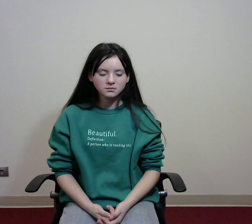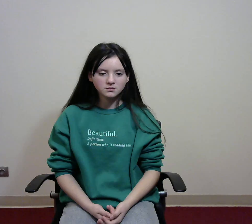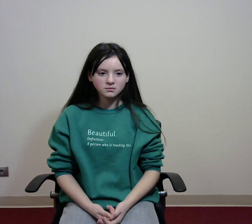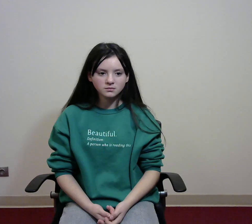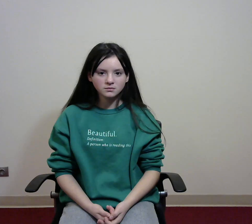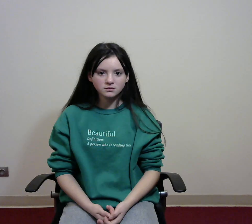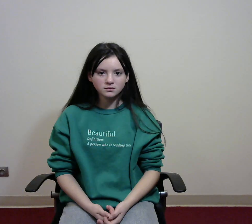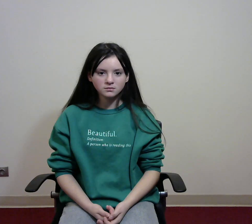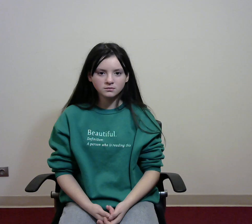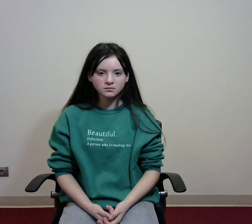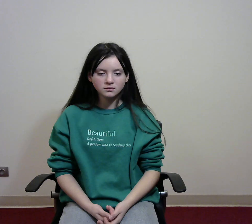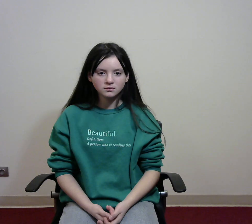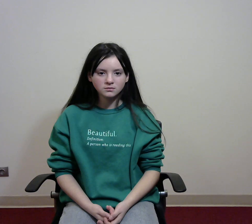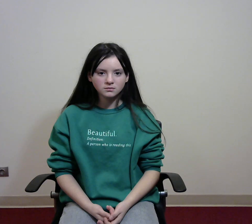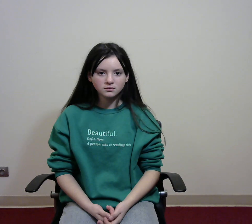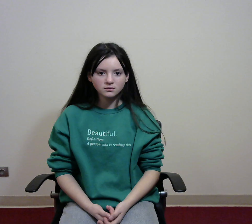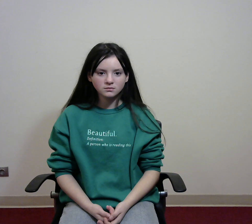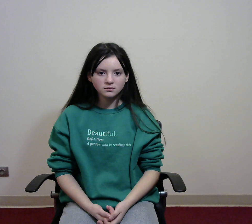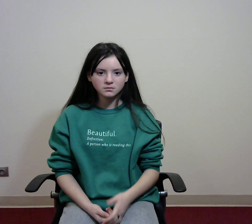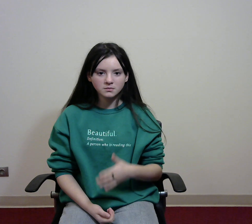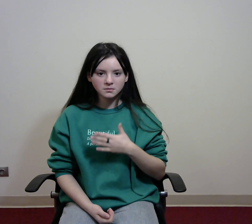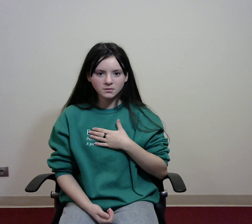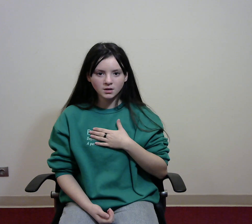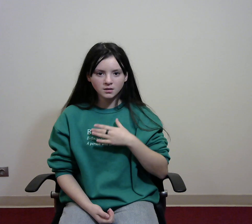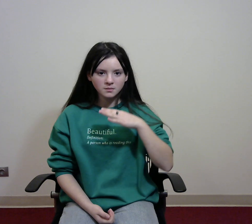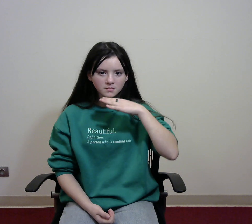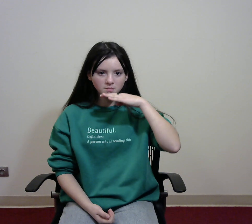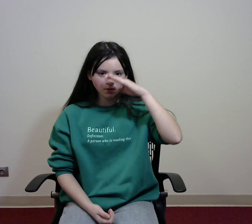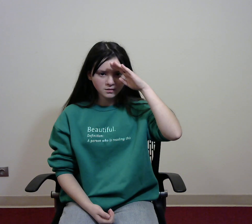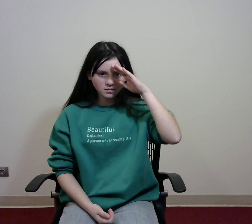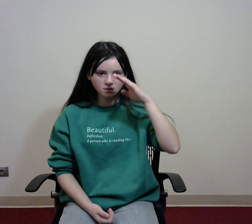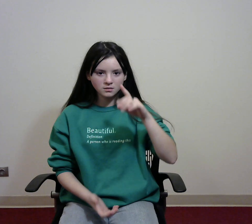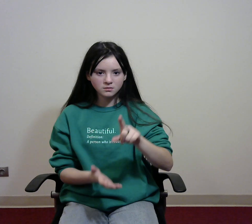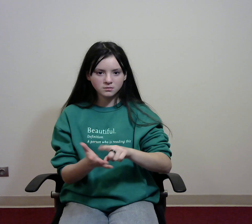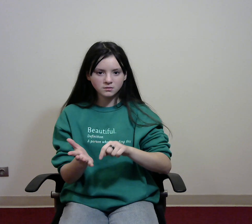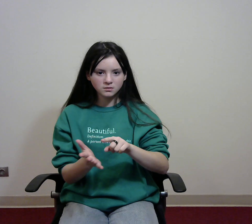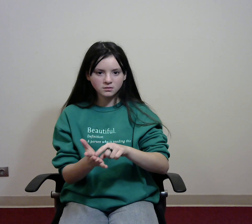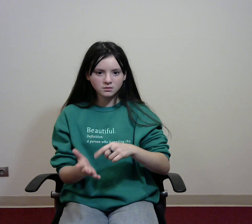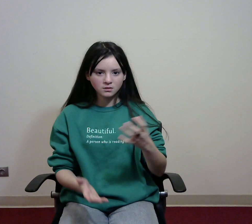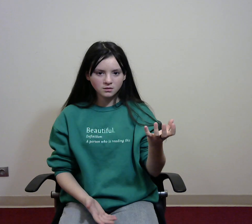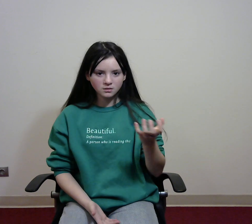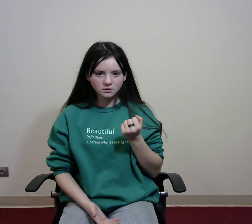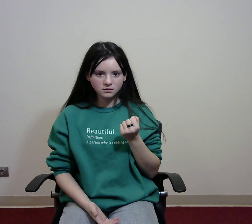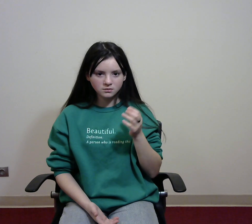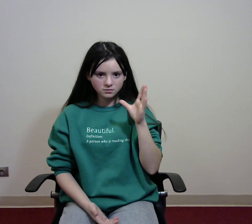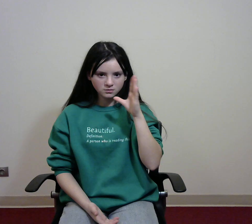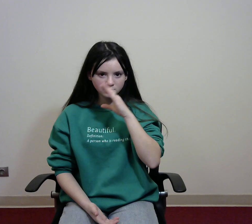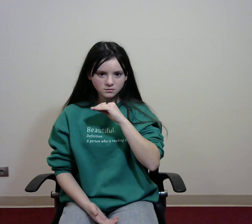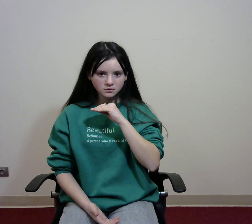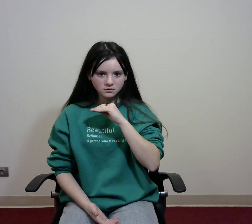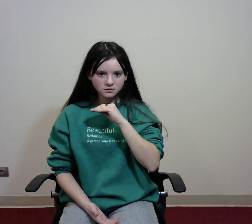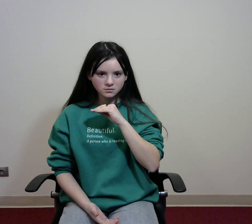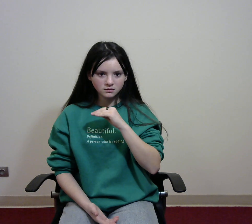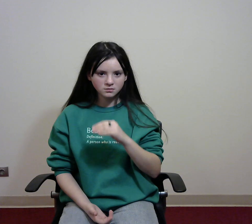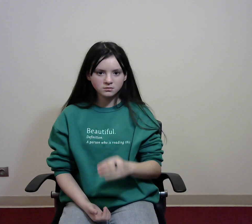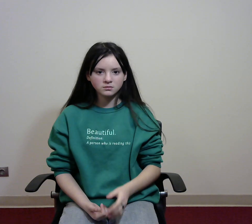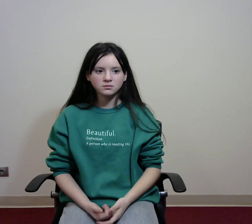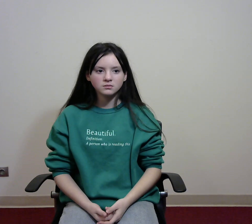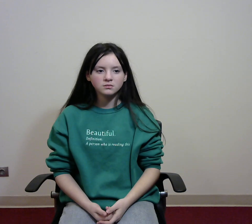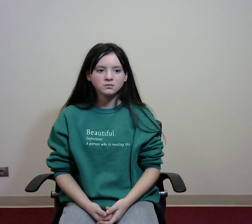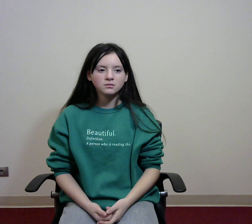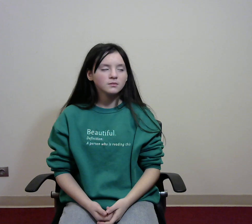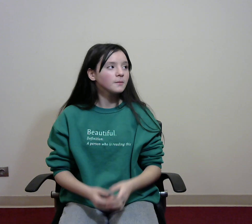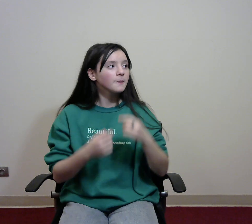Mən atamın pensiyasını ala bilərəm?